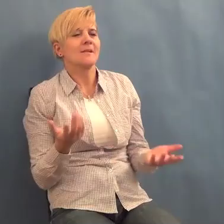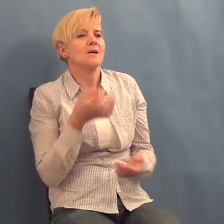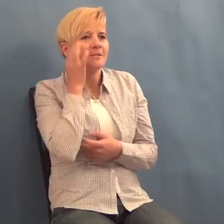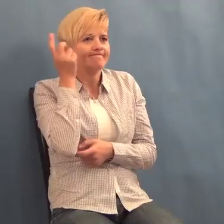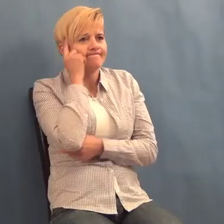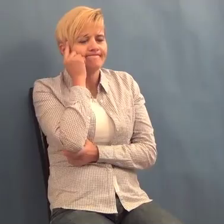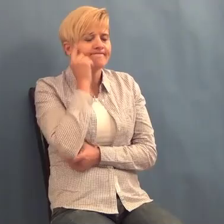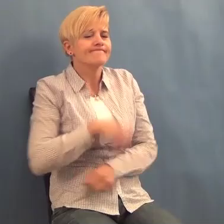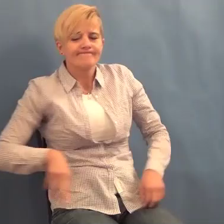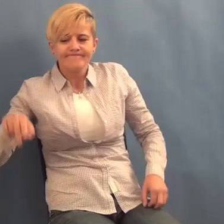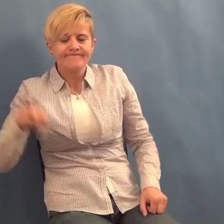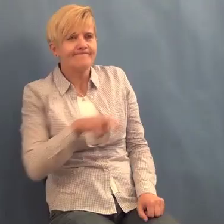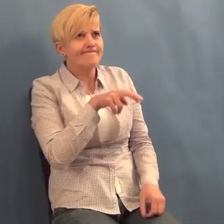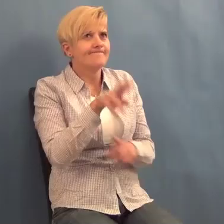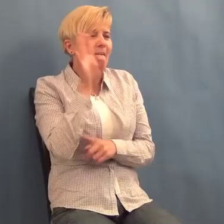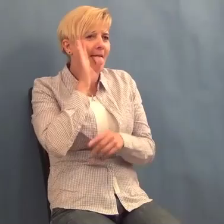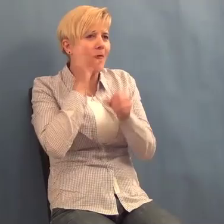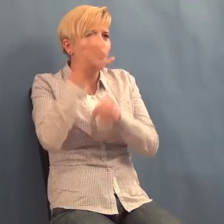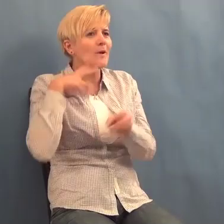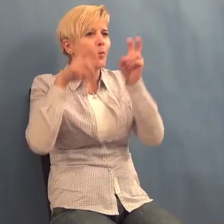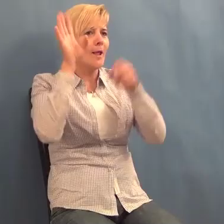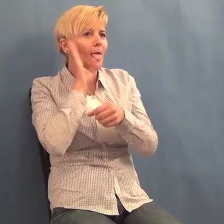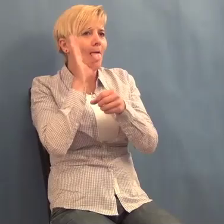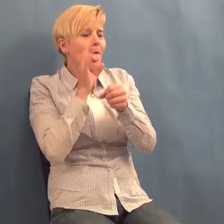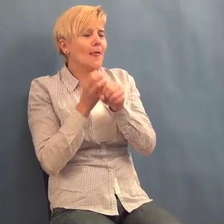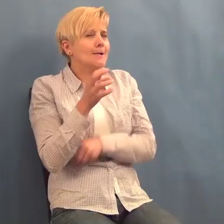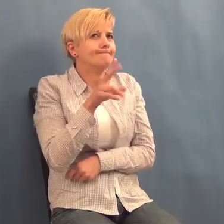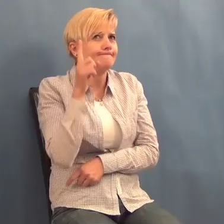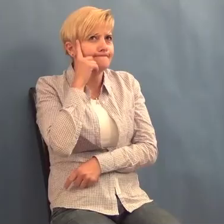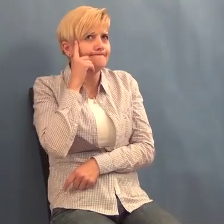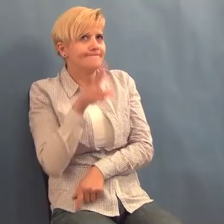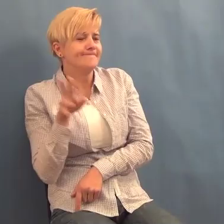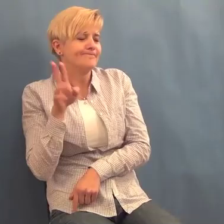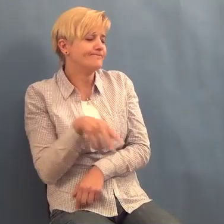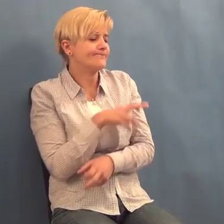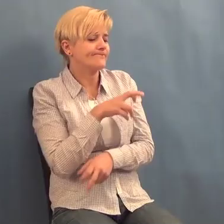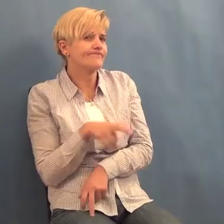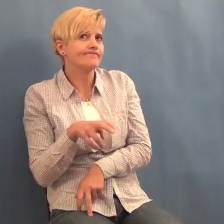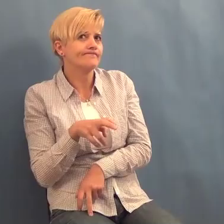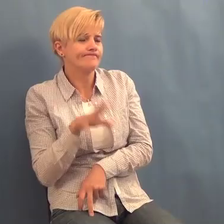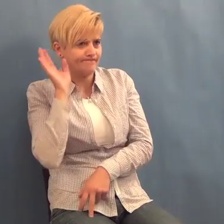Kot myśli, chodzi w tę i z powrotem, patrzy na tę samą rurę, na którą się wspinał, patrzy na nią, myśli, chodzi, patrzy na nią, decyduje się.